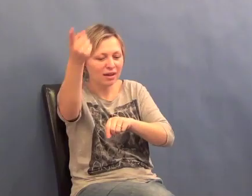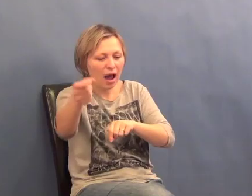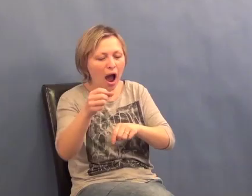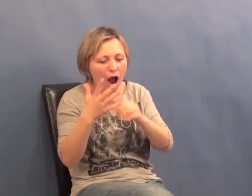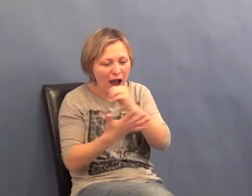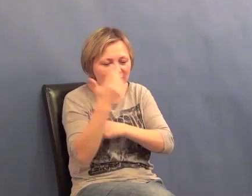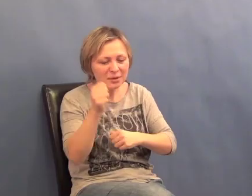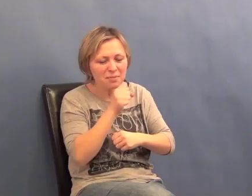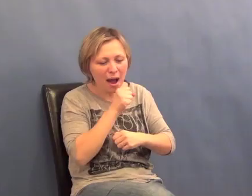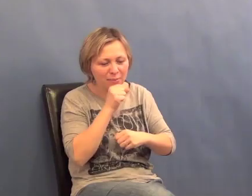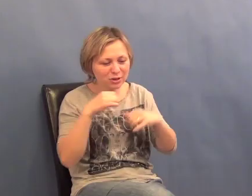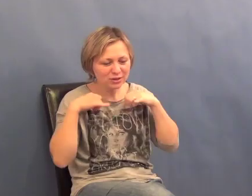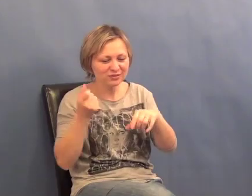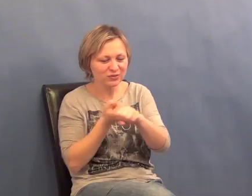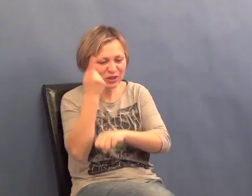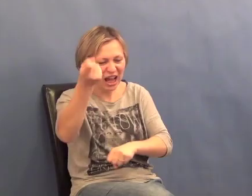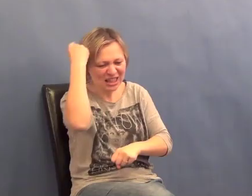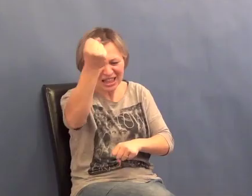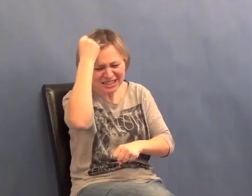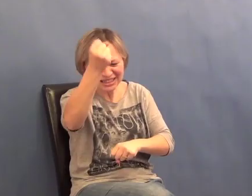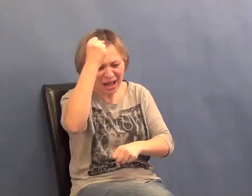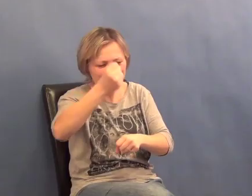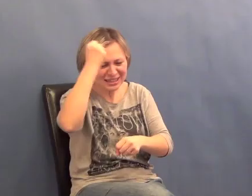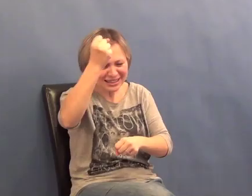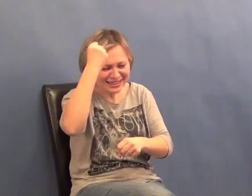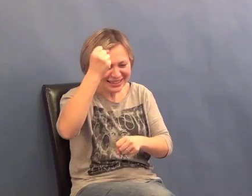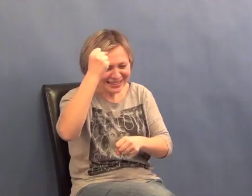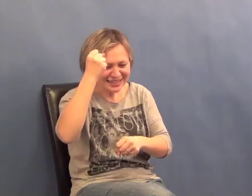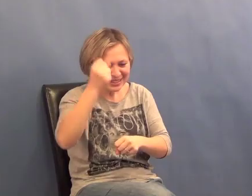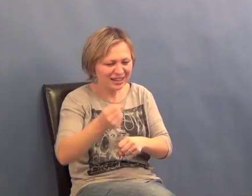Okazuje się, że to była babcia, która jest silna i krzyczy na kota.